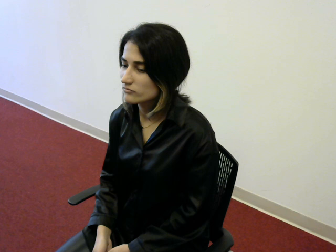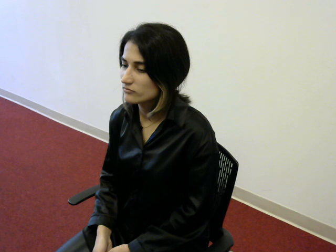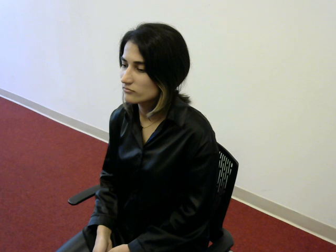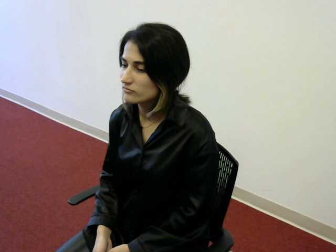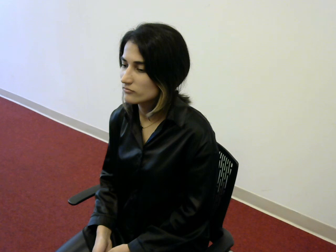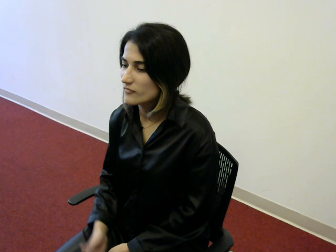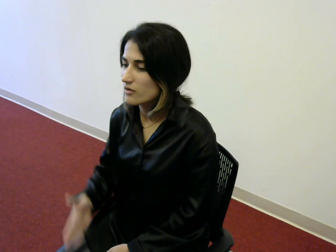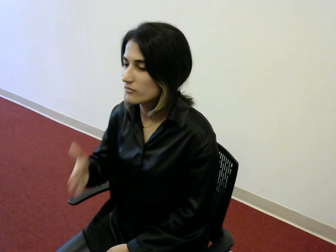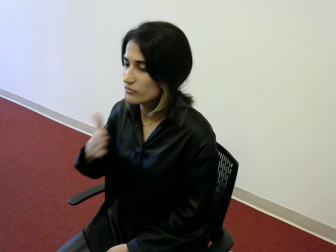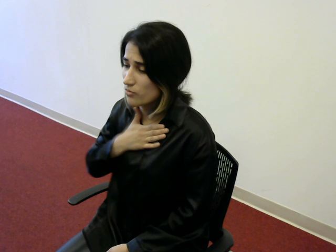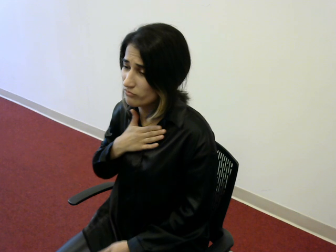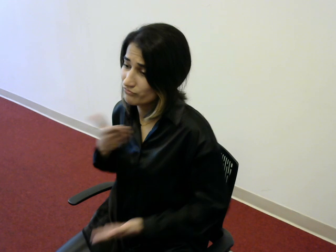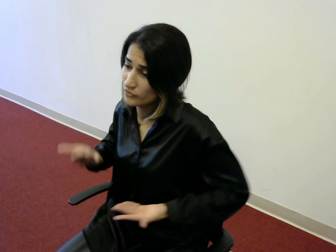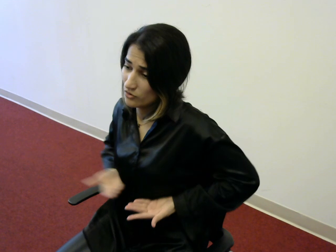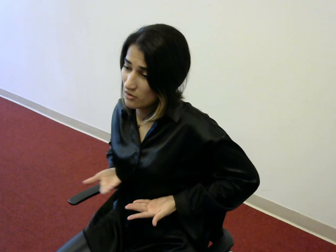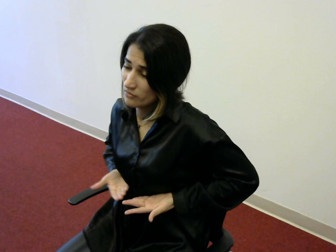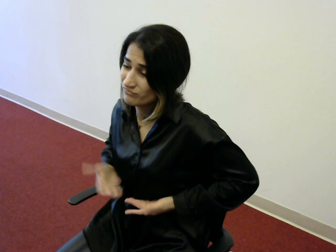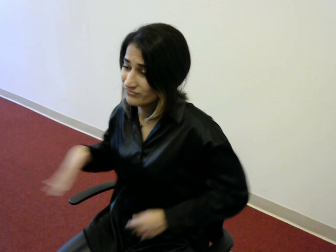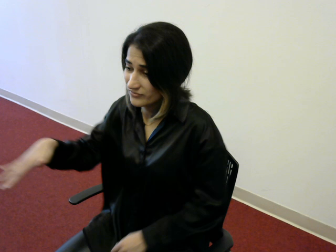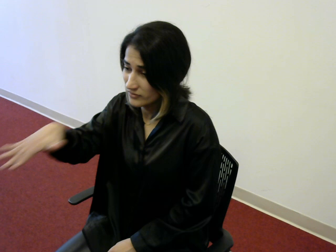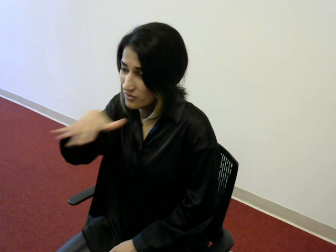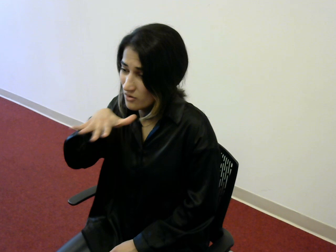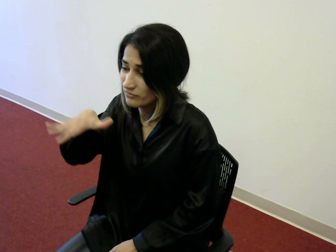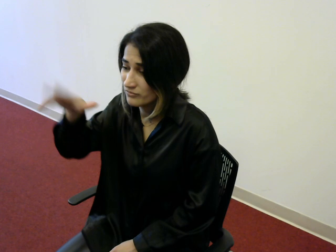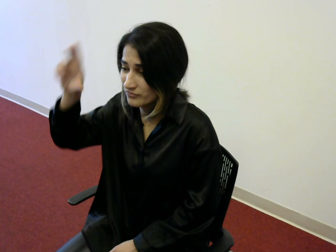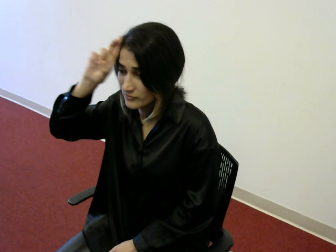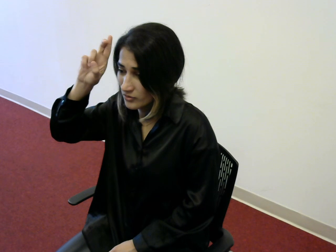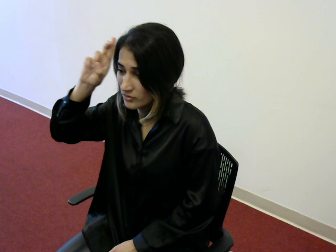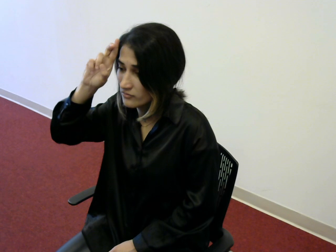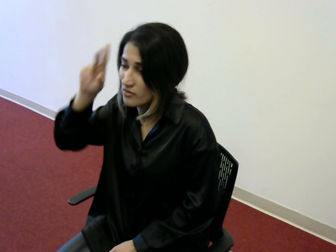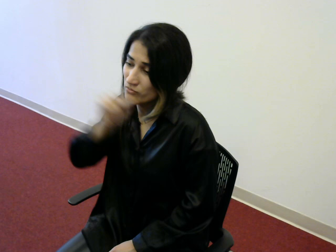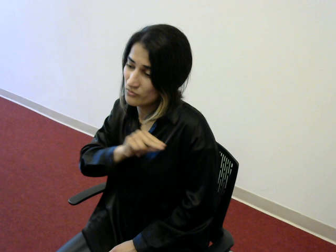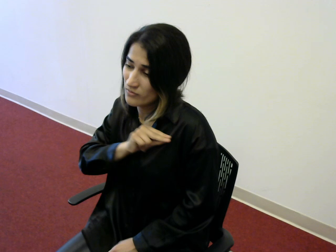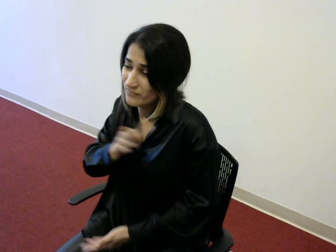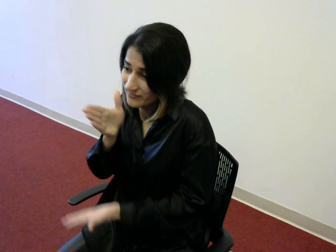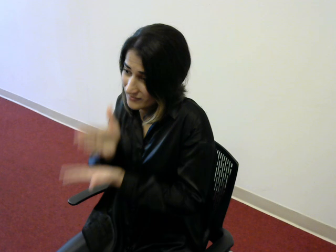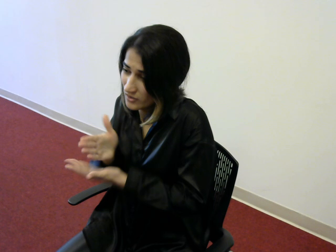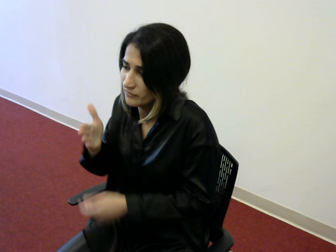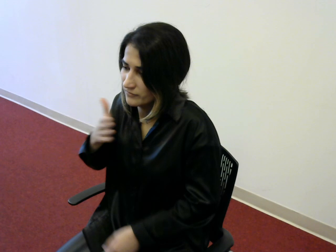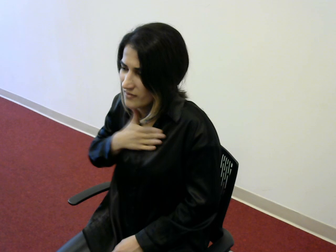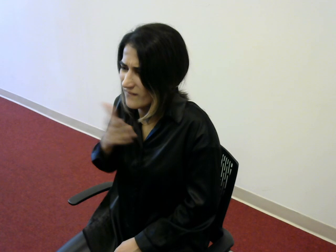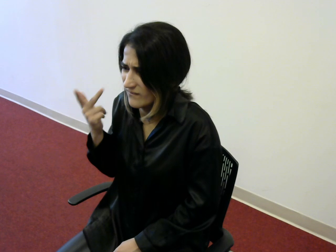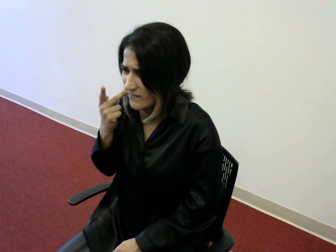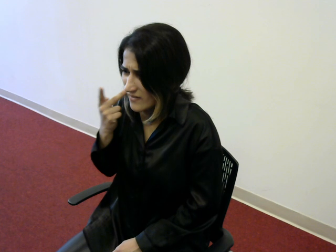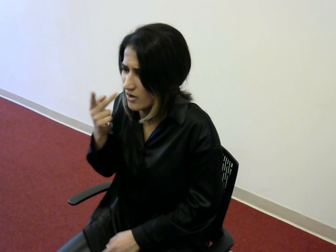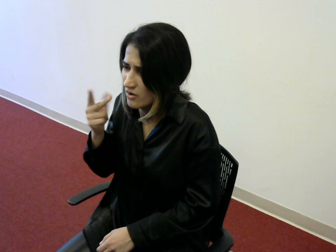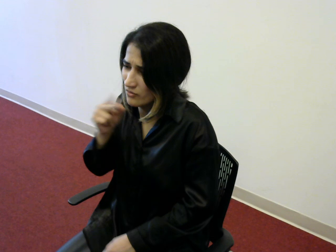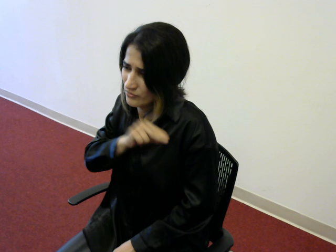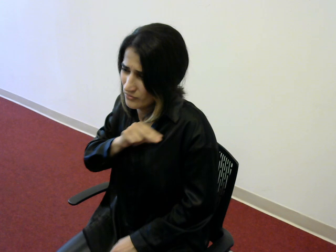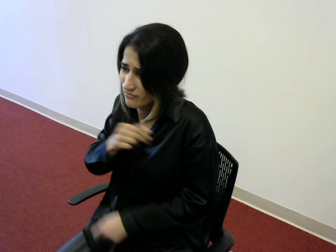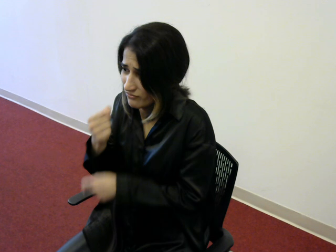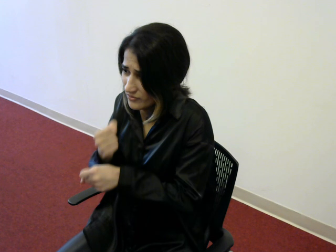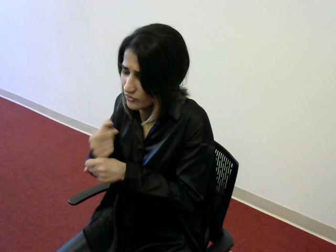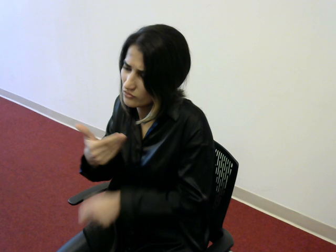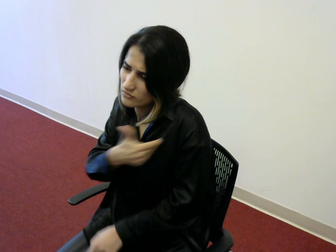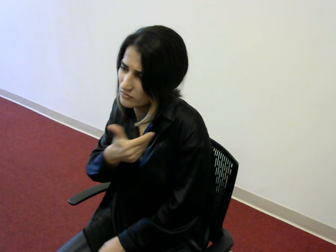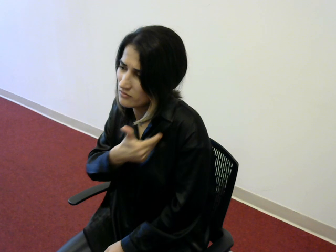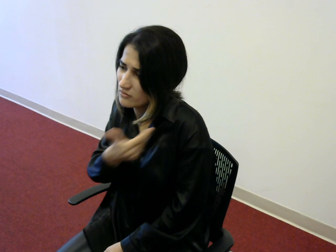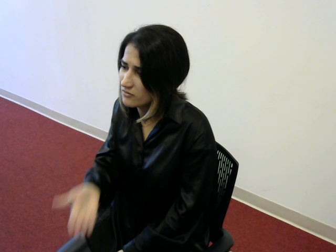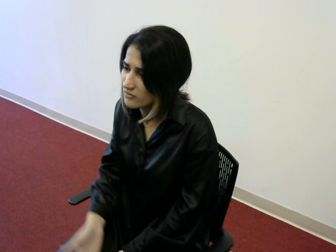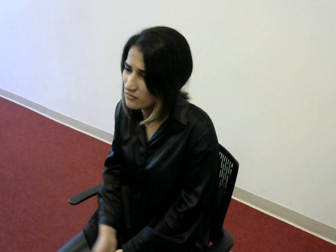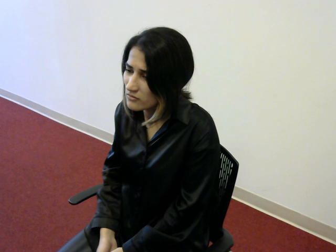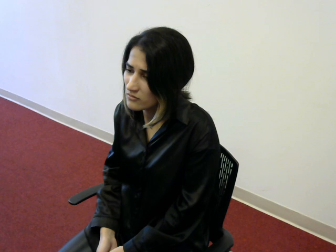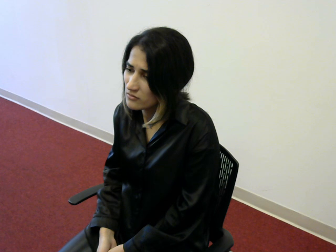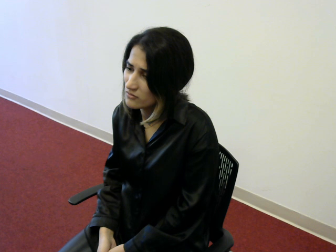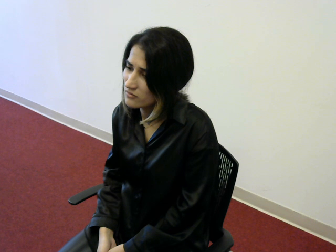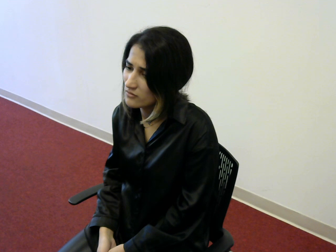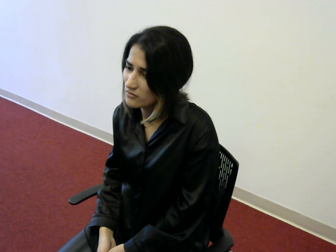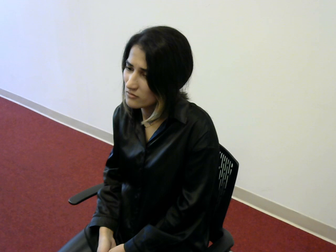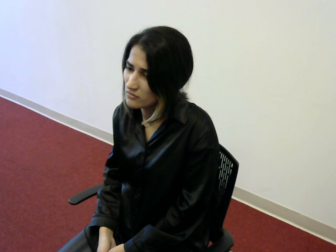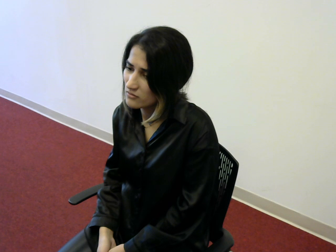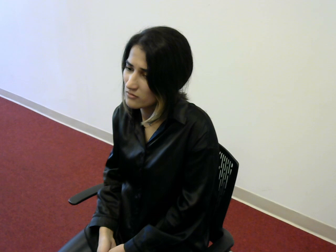Mənim yaşadığım ərazidə dövlət işi var, mən həmin işdə işləmək istəyirəm